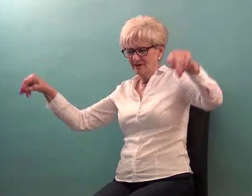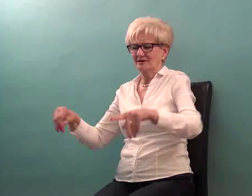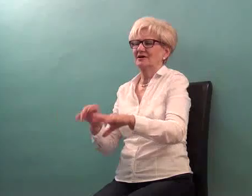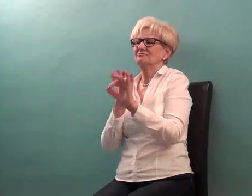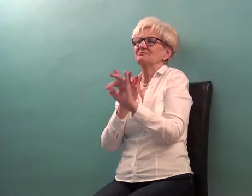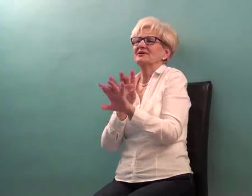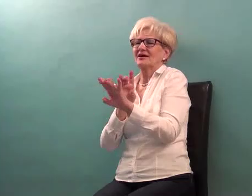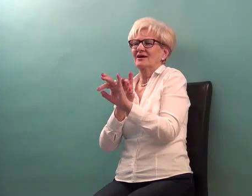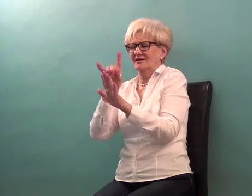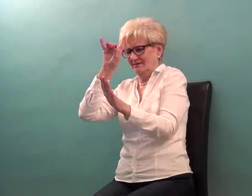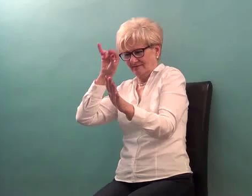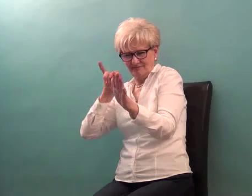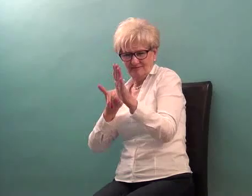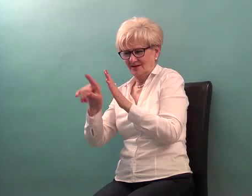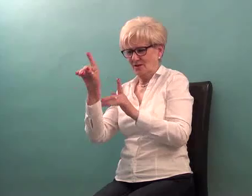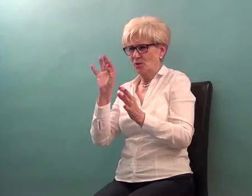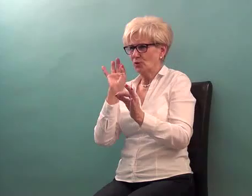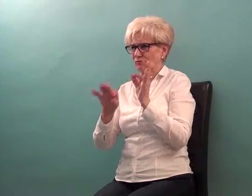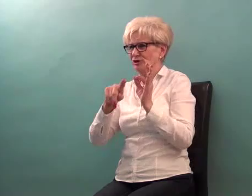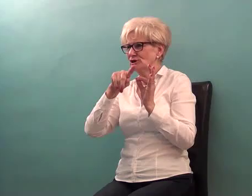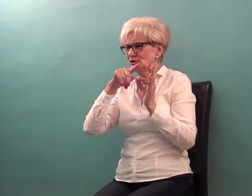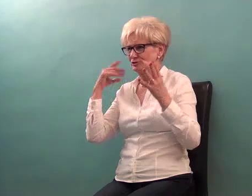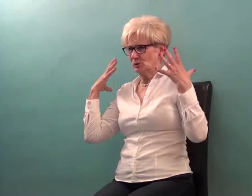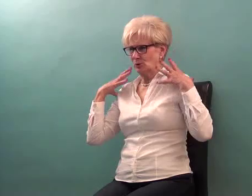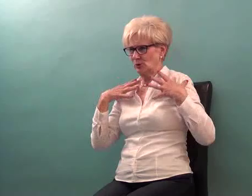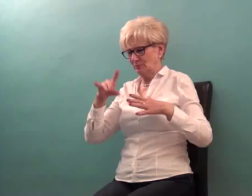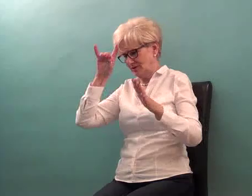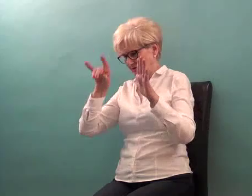Zając biegnie i wskakuje razem z głową w czerwone ubranie.